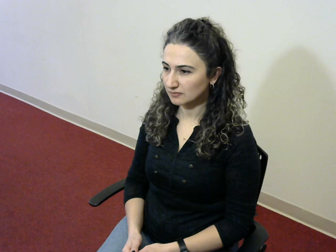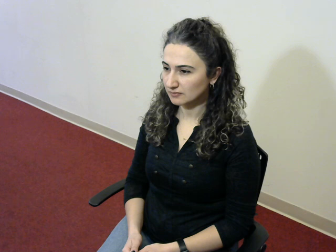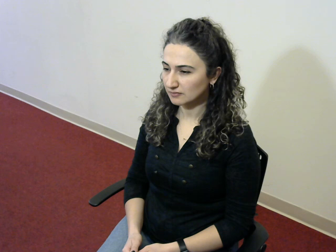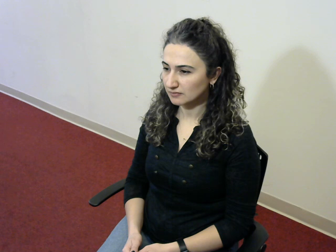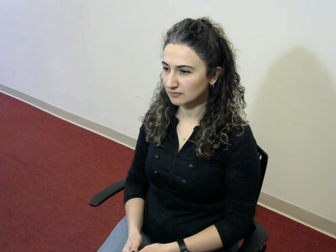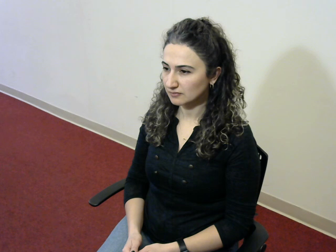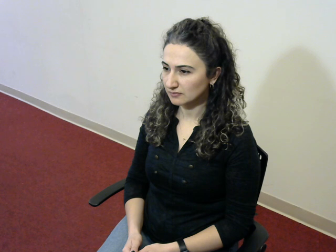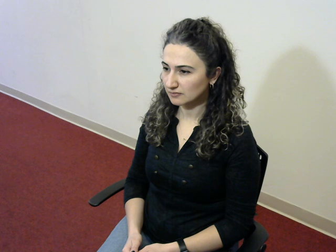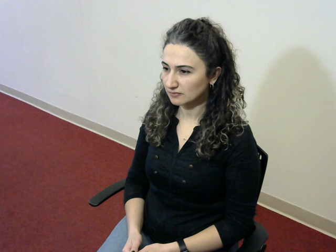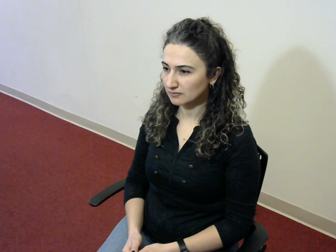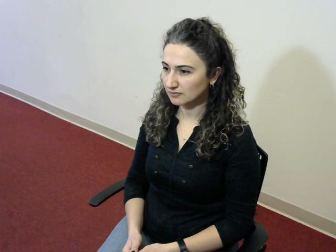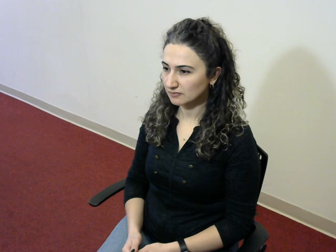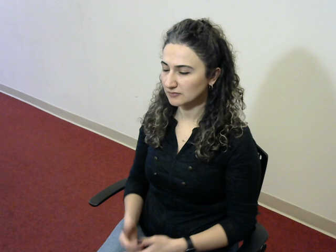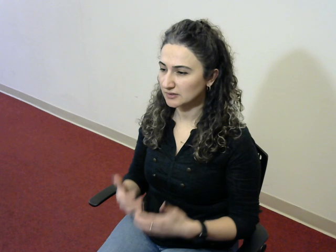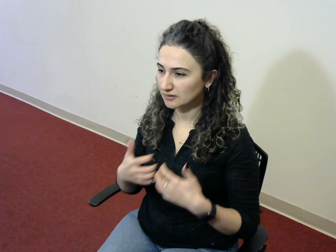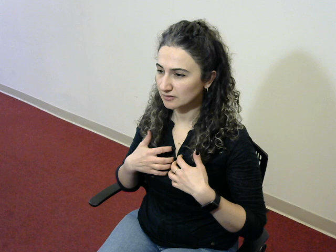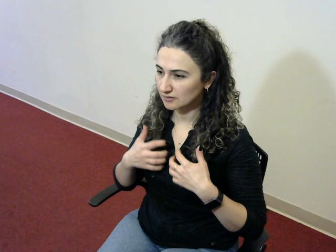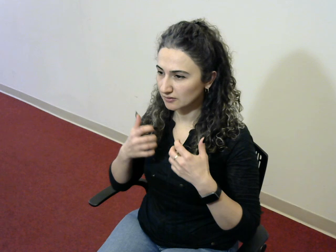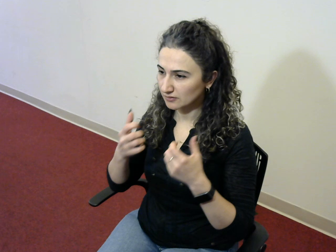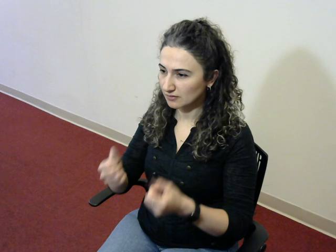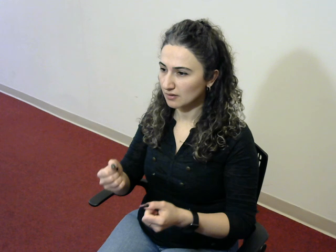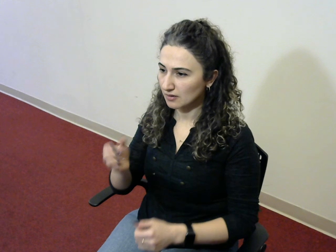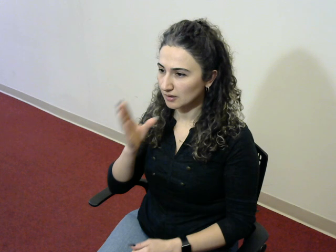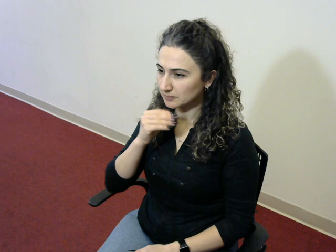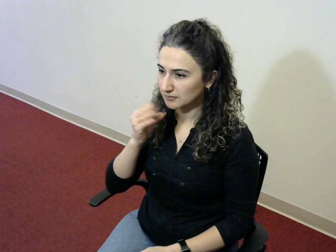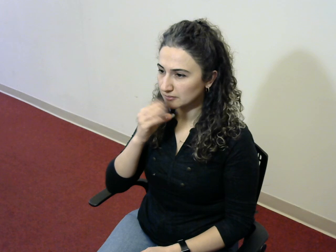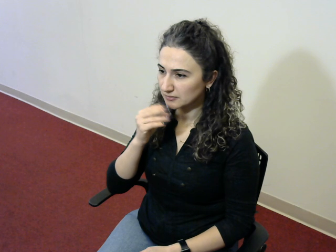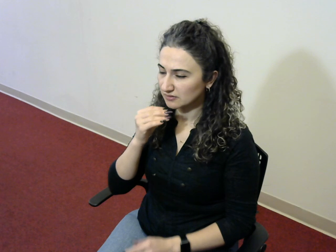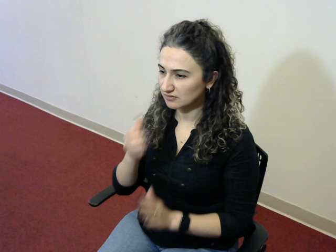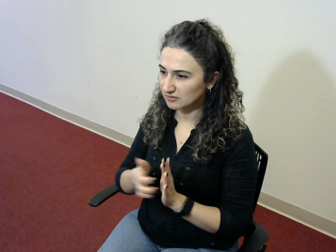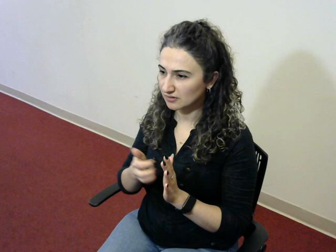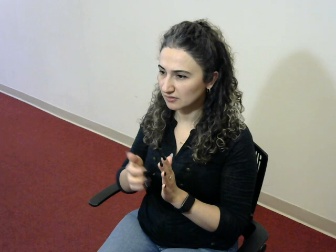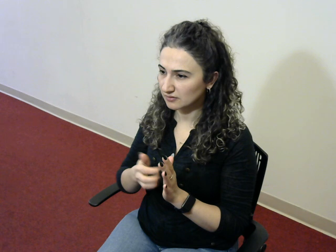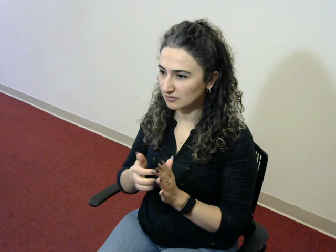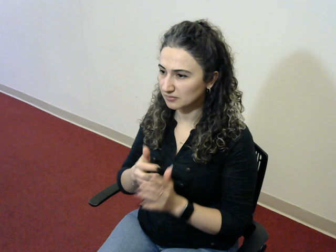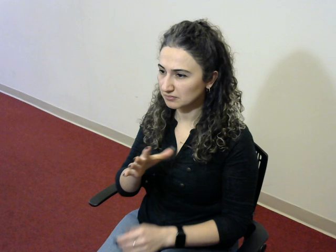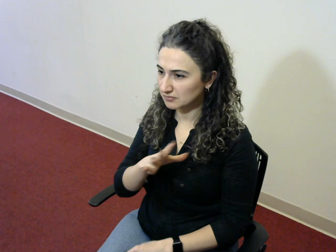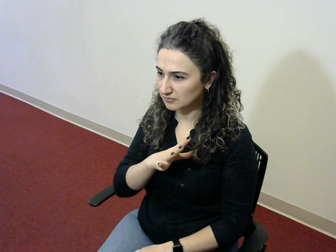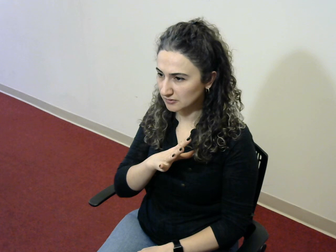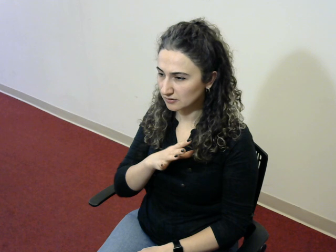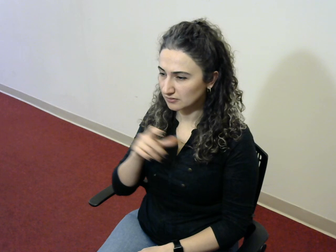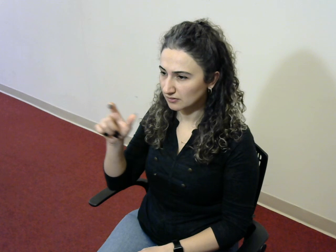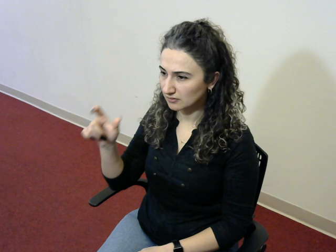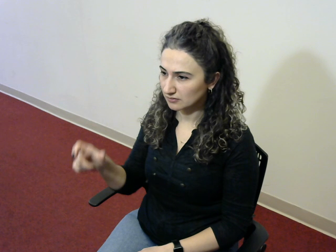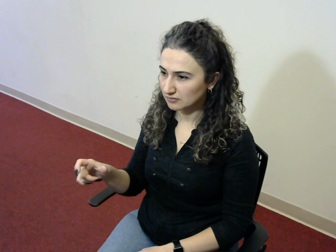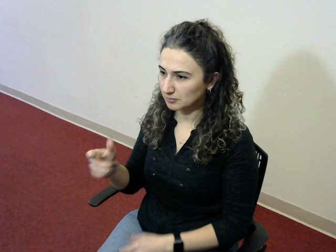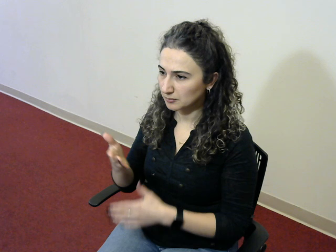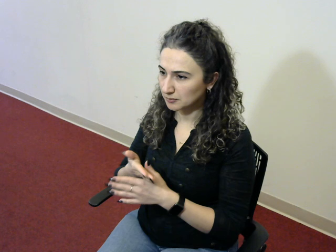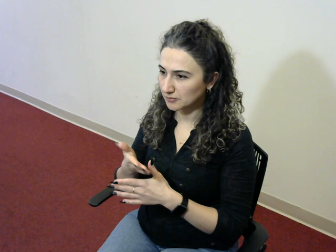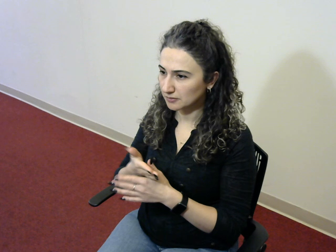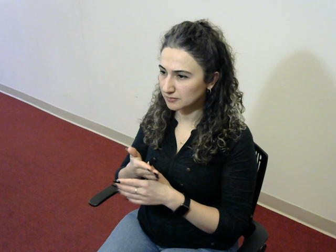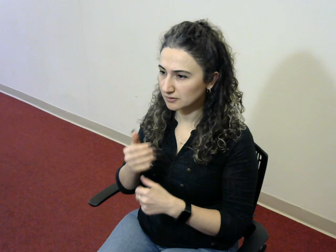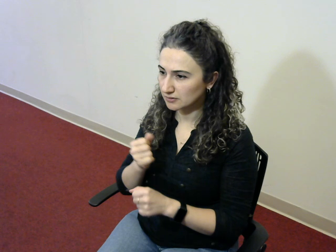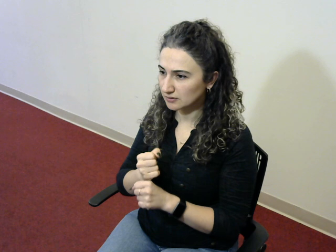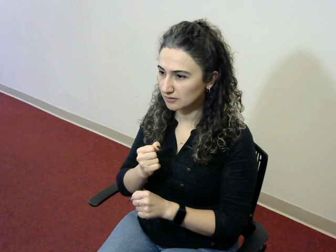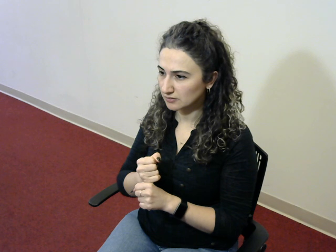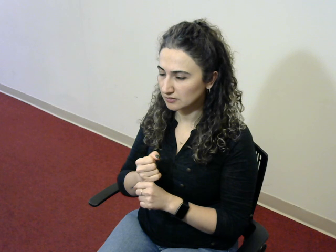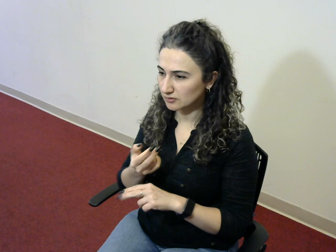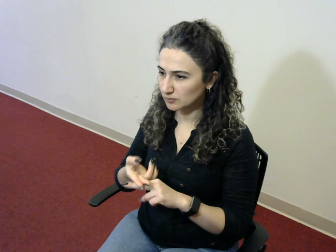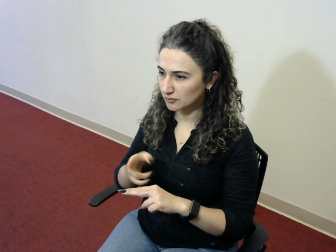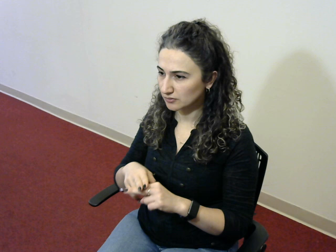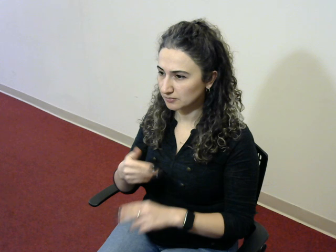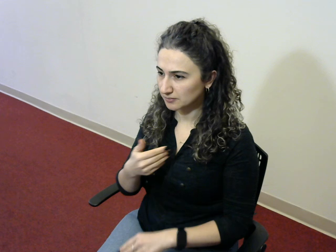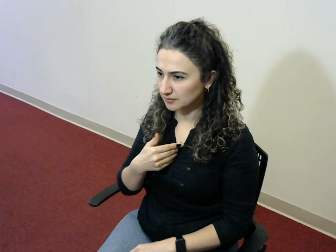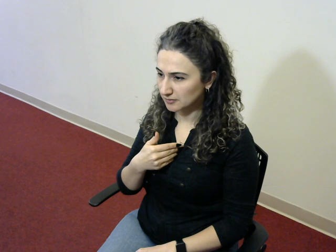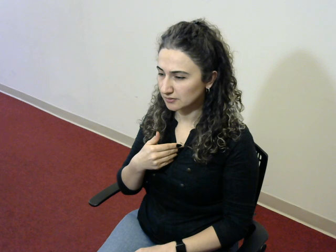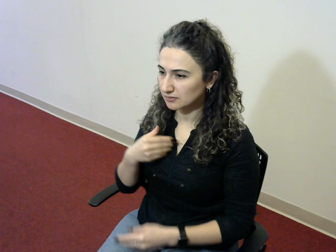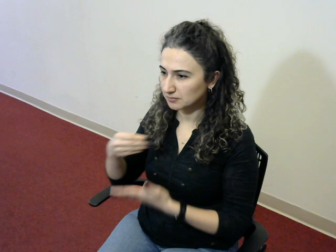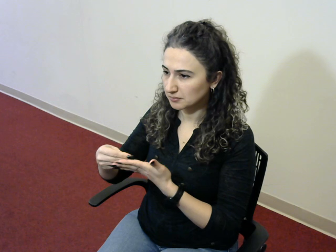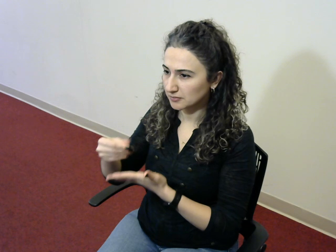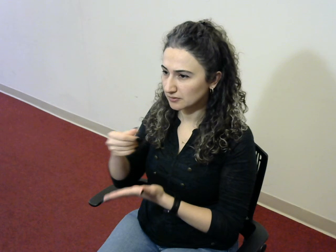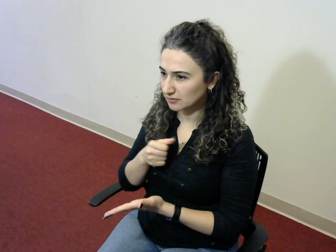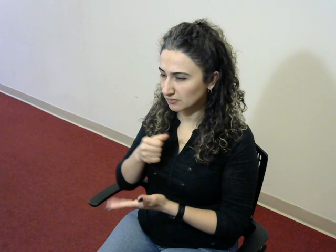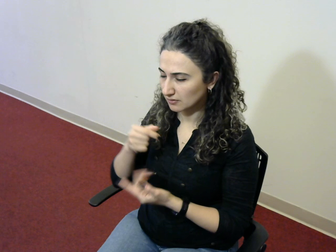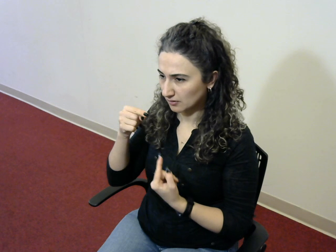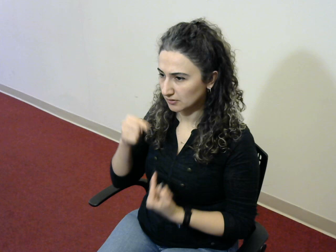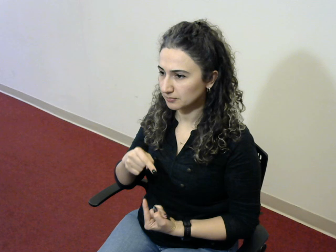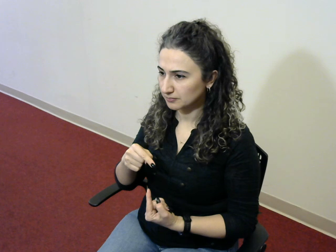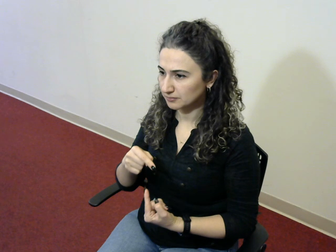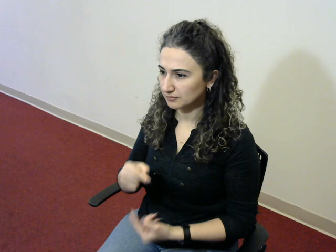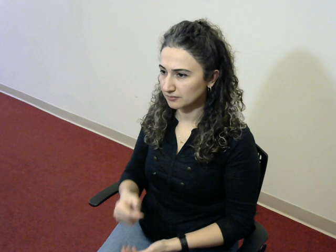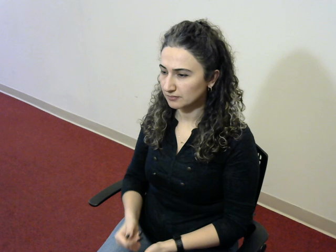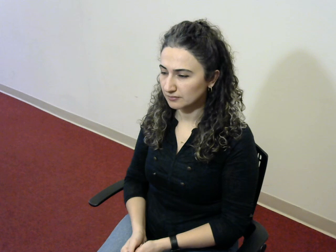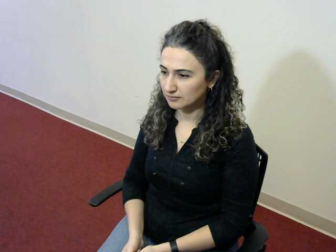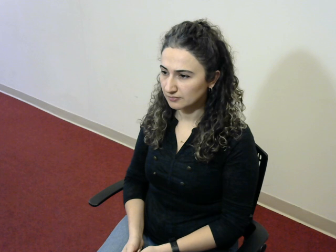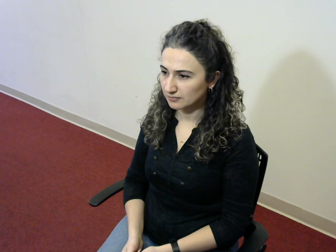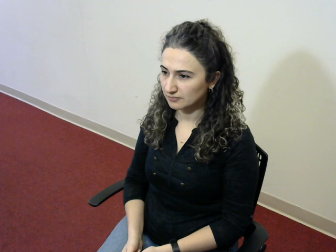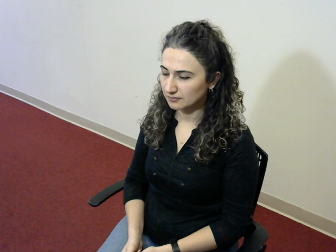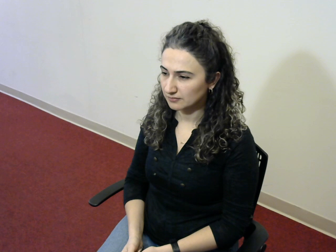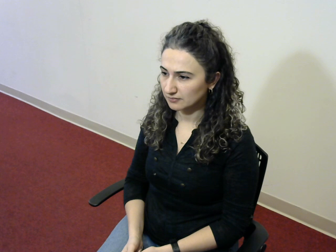Sağlamlıq imkanı məhdud olan şəxsə kömək etdiyimə görə mənə ödəniş düşürmü?